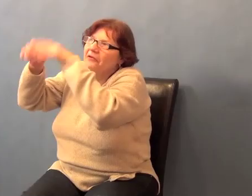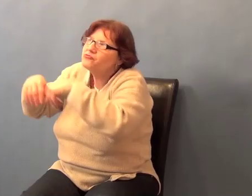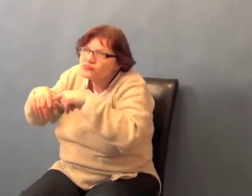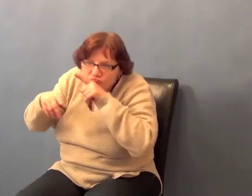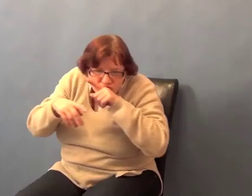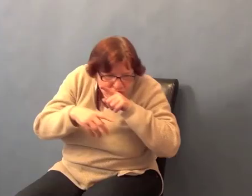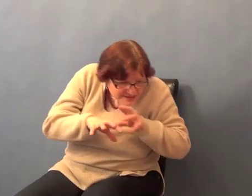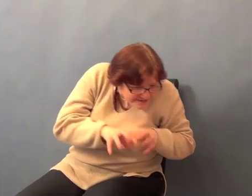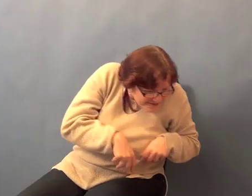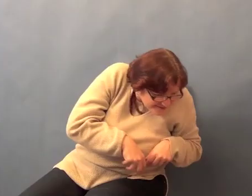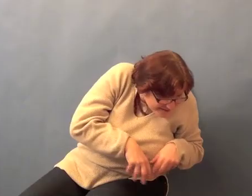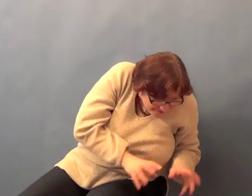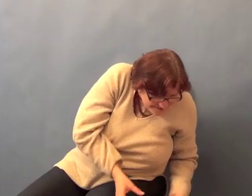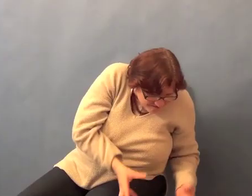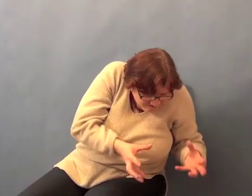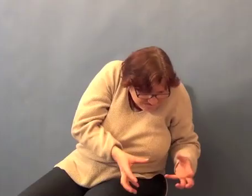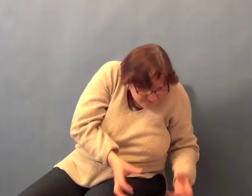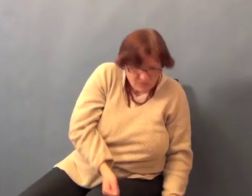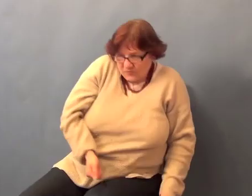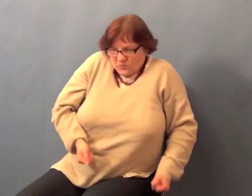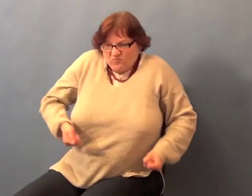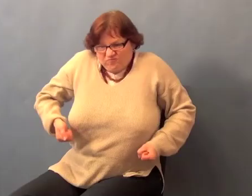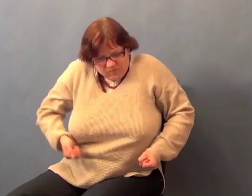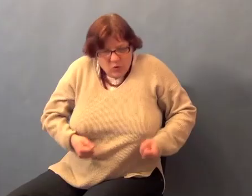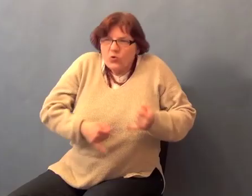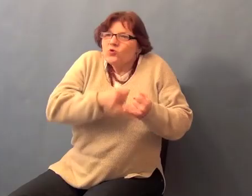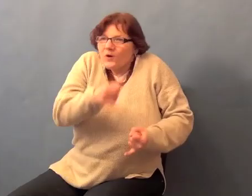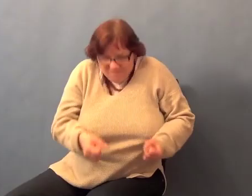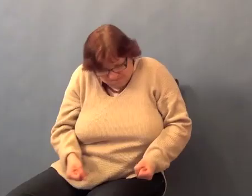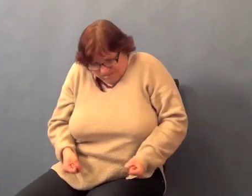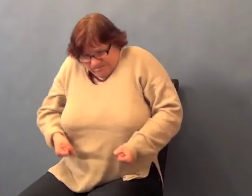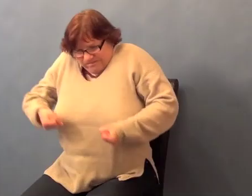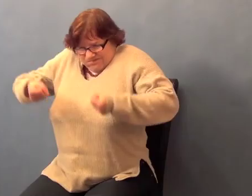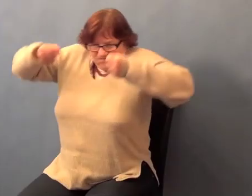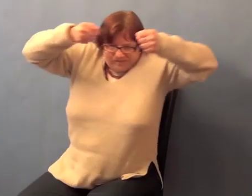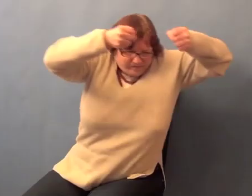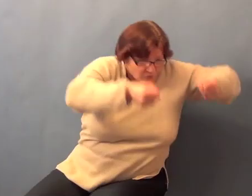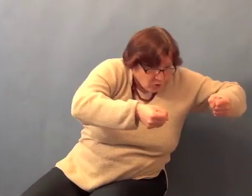Po cichutku postawił całe wiadro na rowerze.